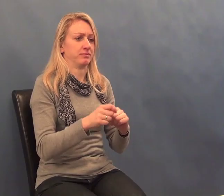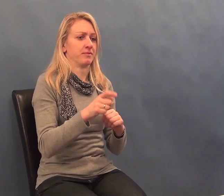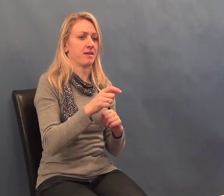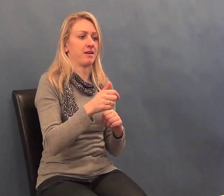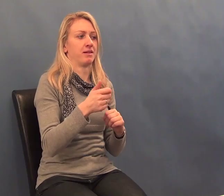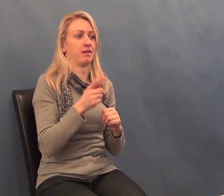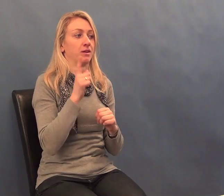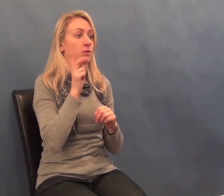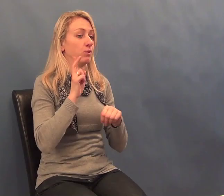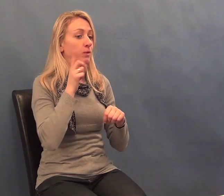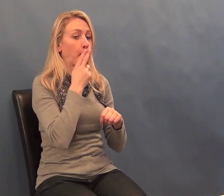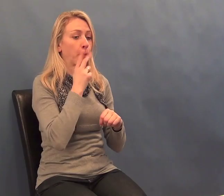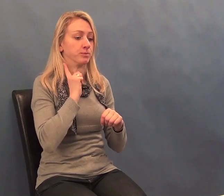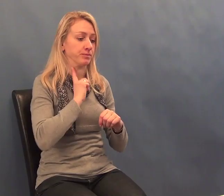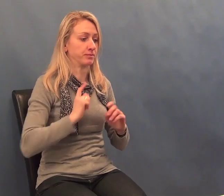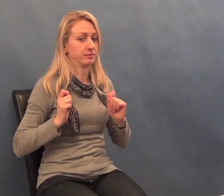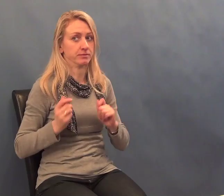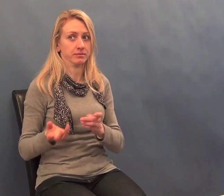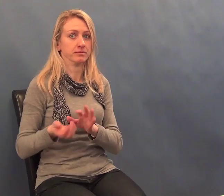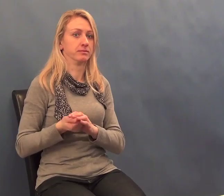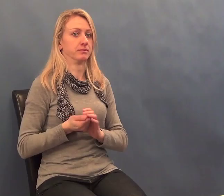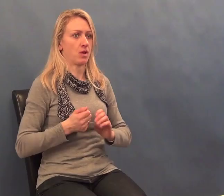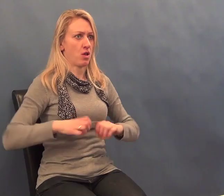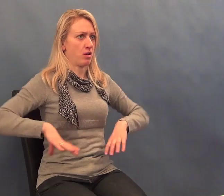Charlie Chaplin zmieszany zakłada nosidło na plecy i bierze pieniądze.